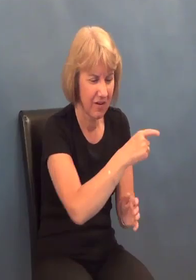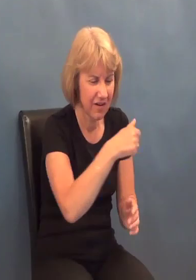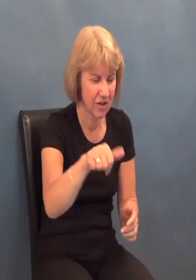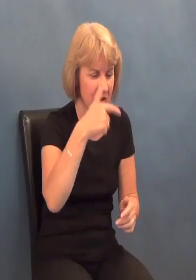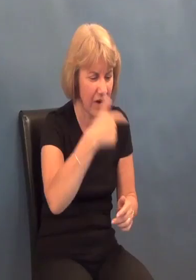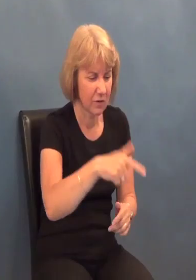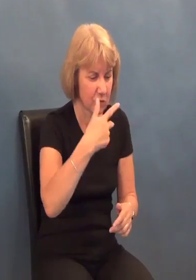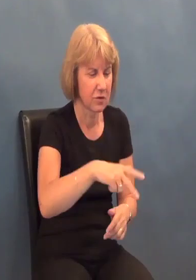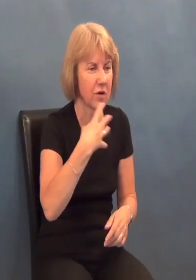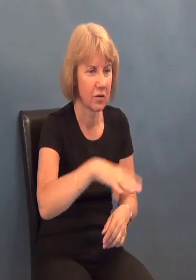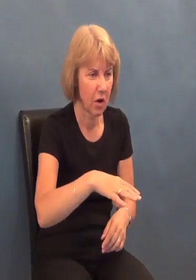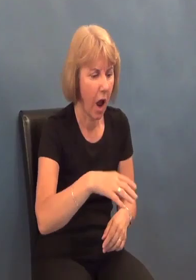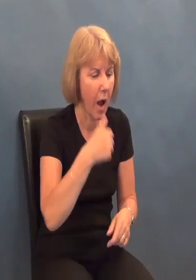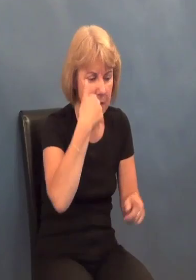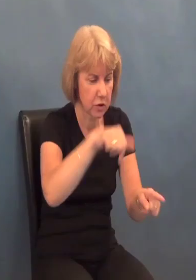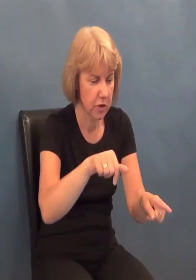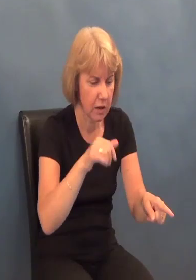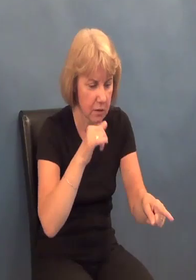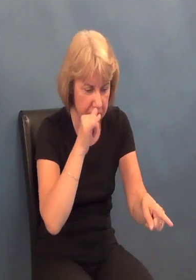Kilka tygodni.